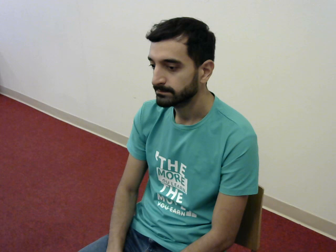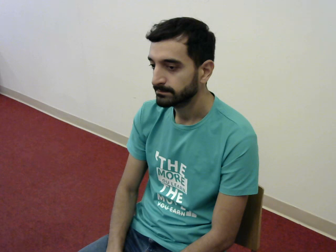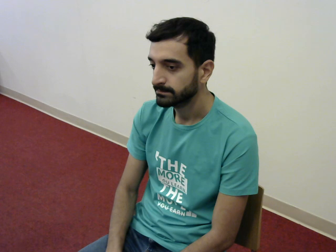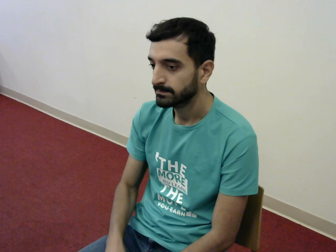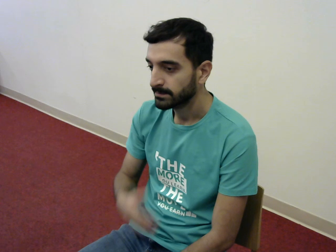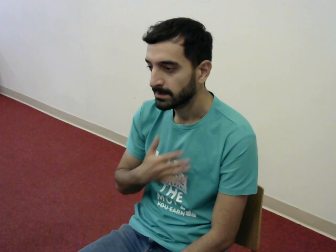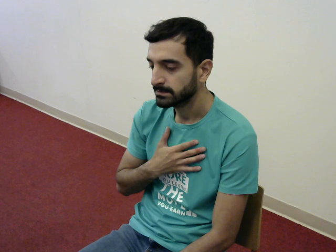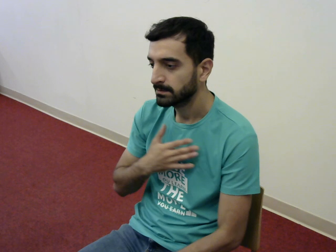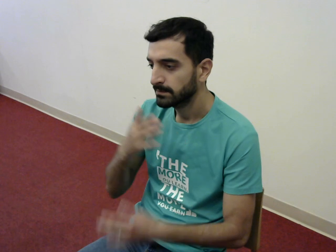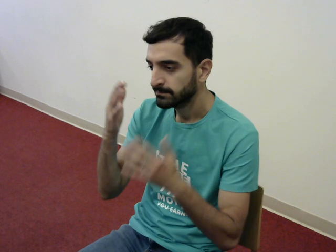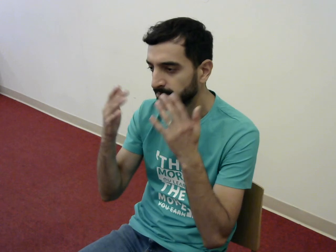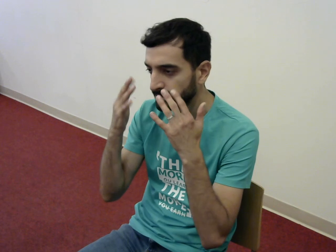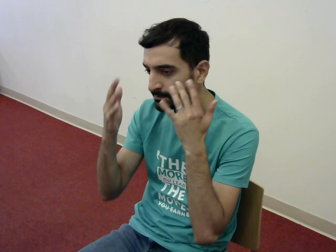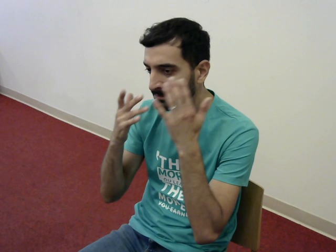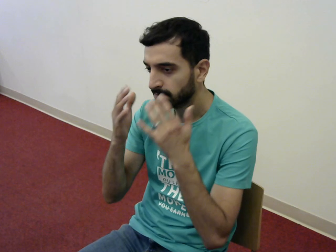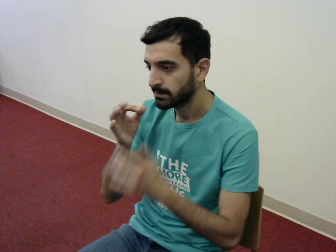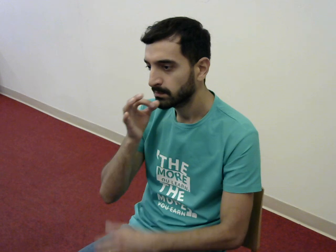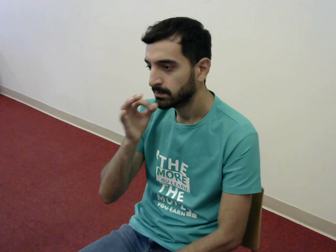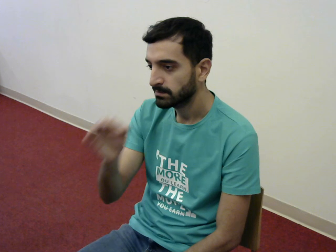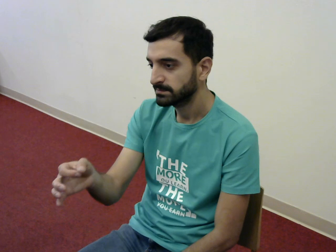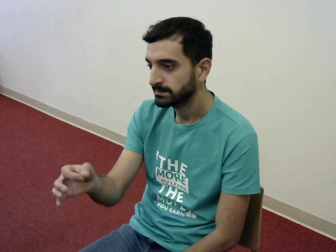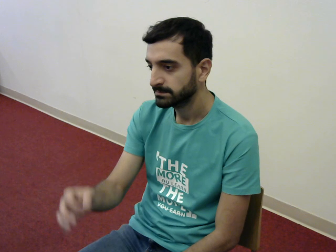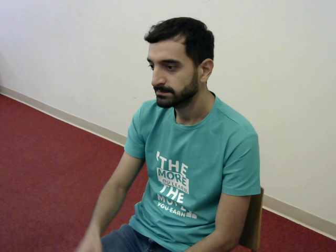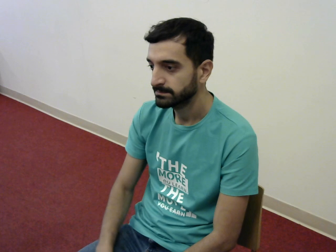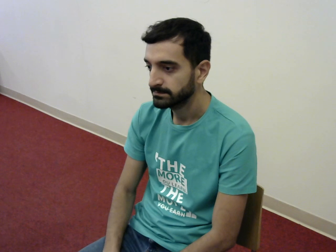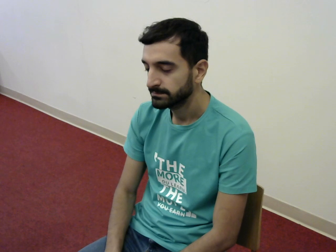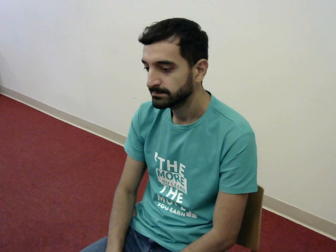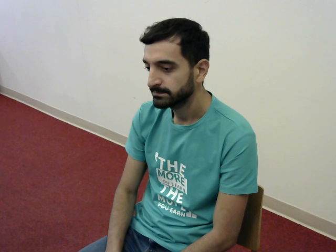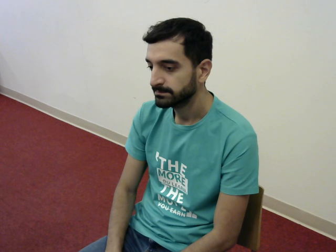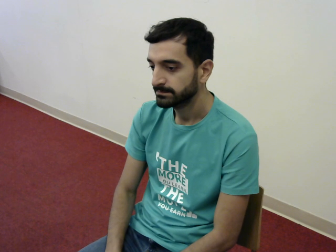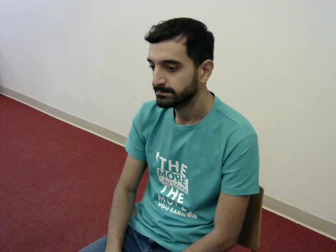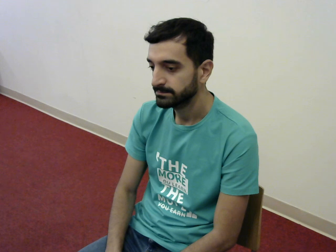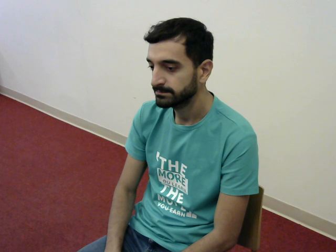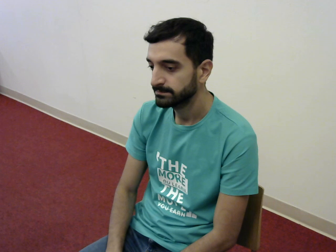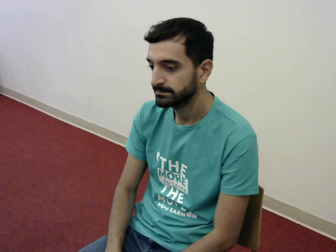Mən fikirləşim, deyərəm